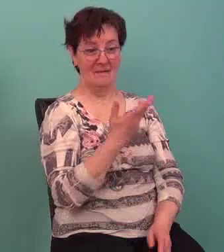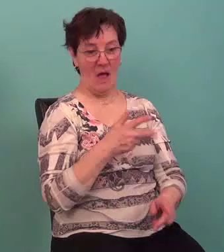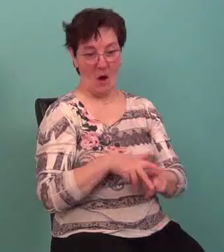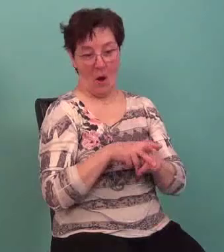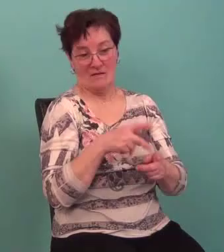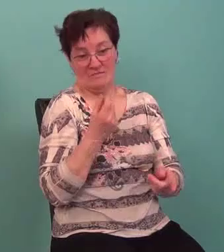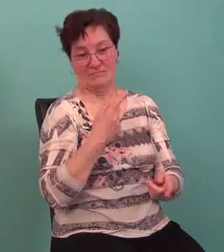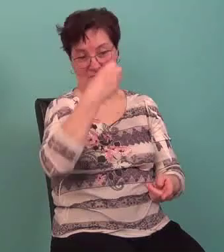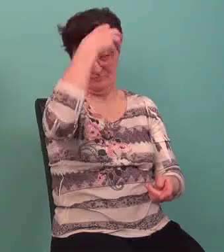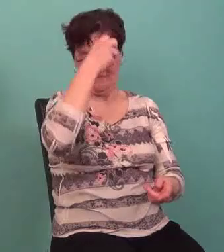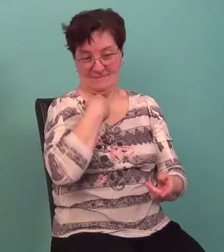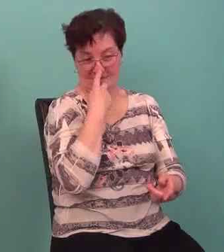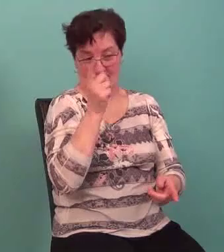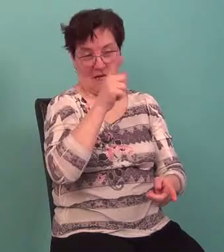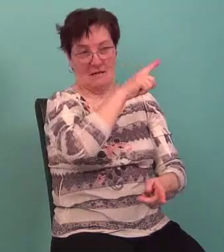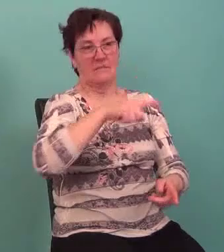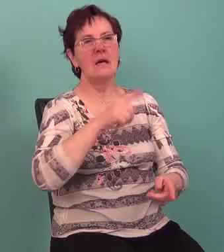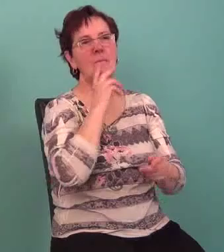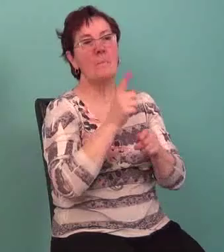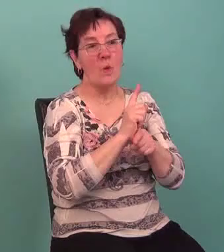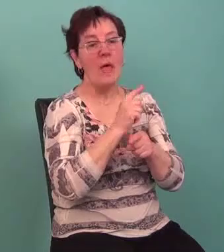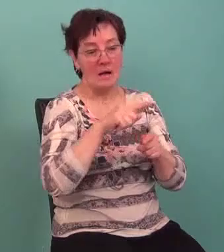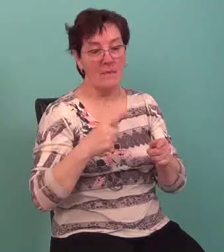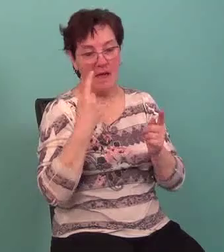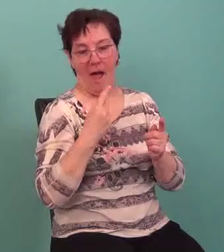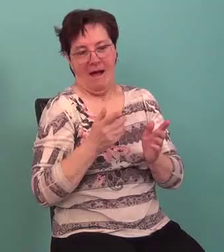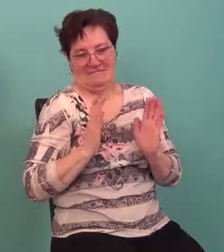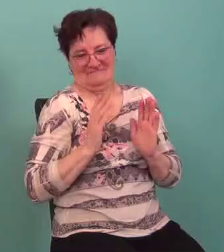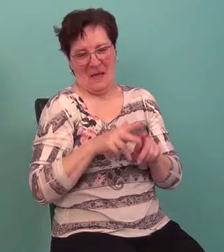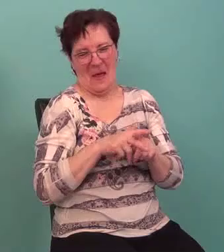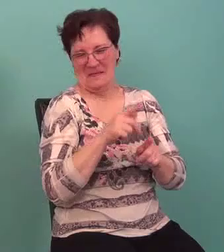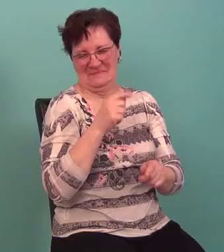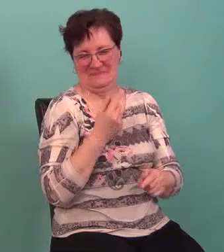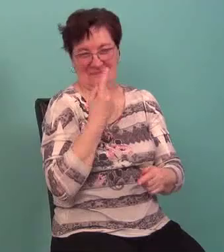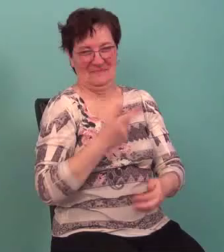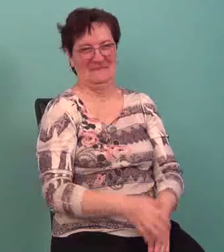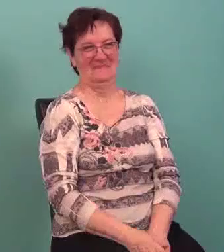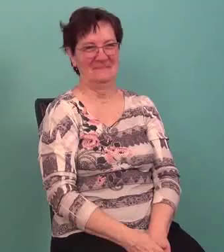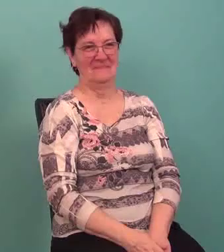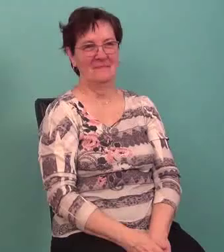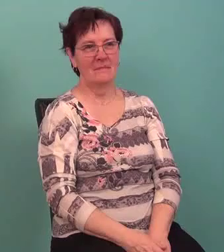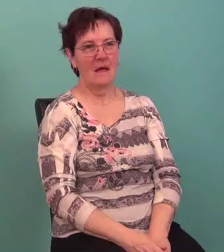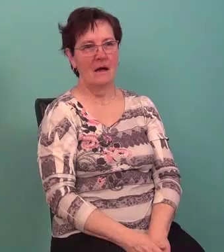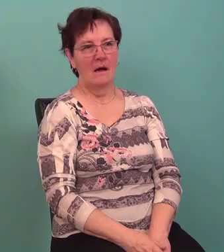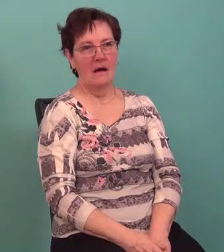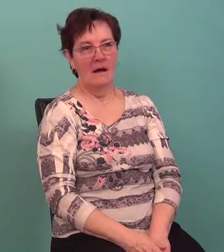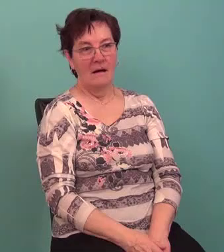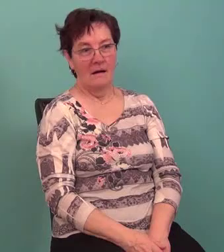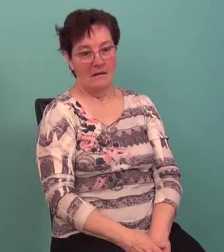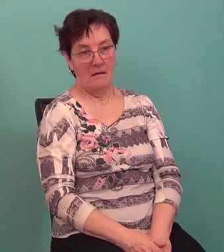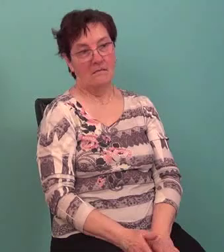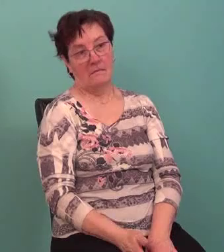Obrazek pokazuje zakaz brania prysznica dla koni. Na nim jest znak zakazu, dziwnie to jest dla mnie.